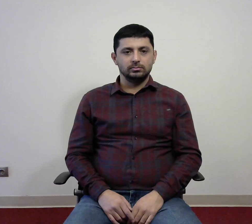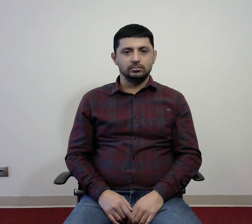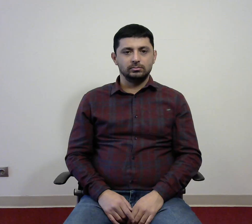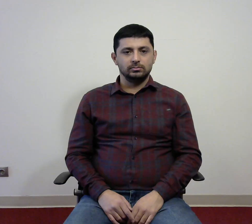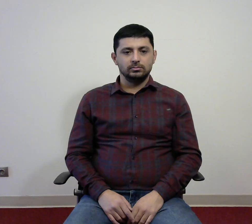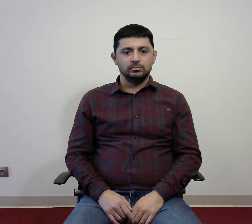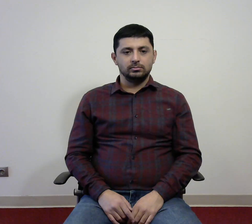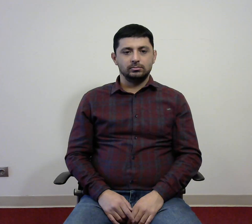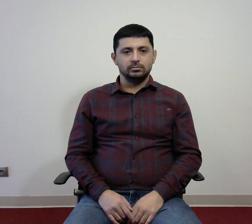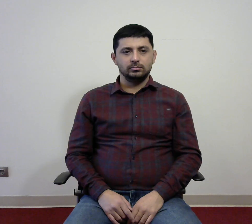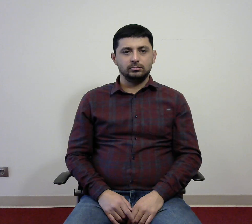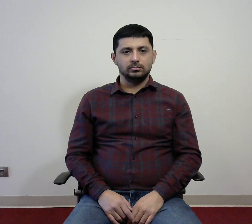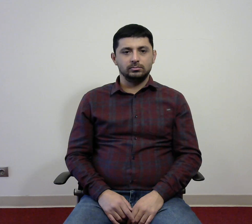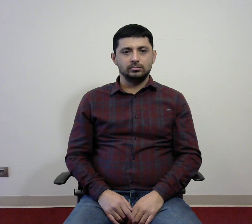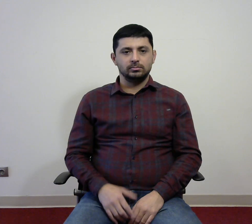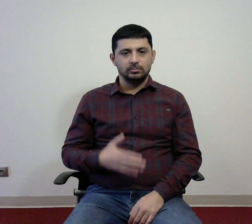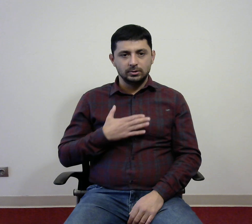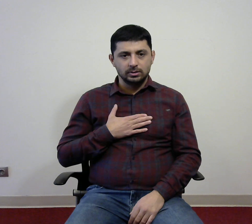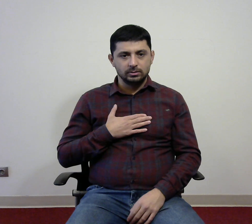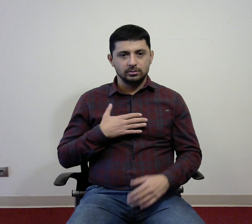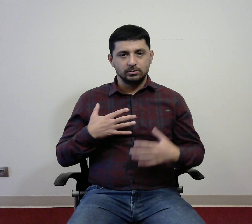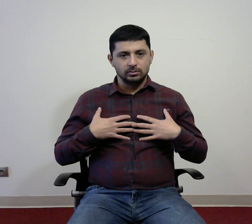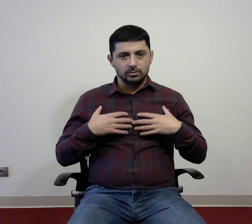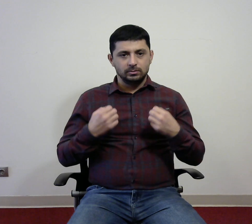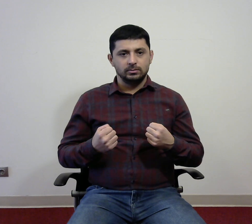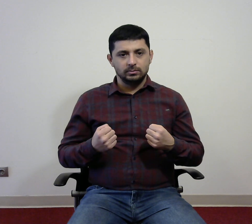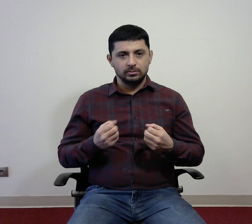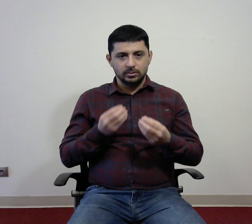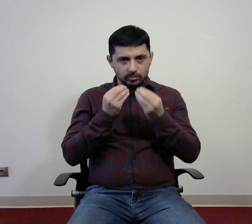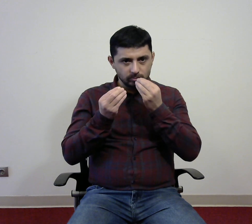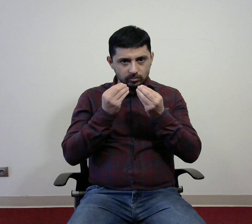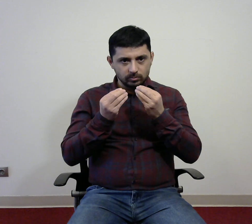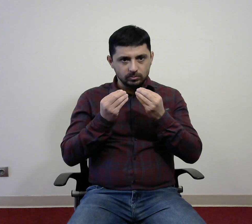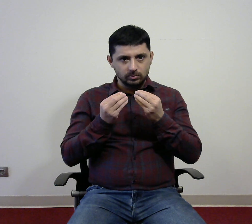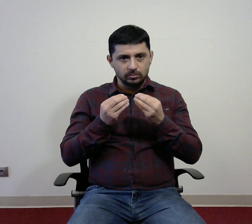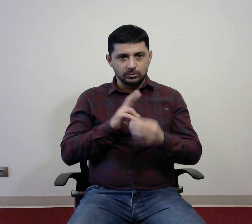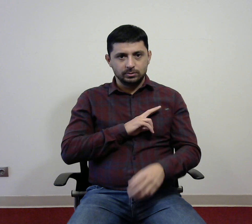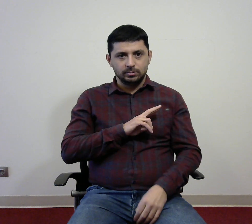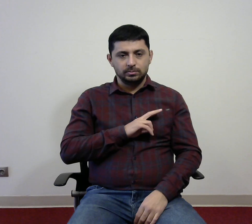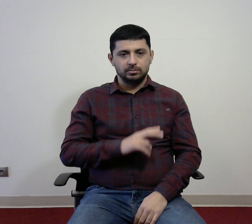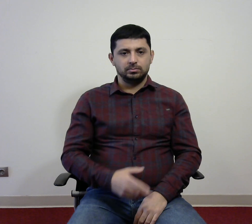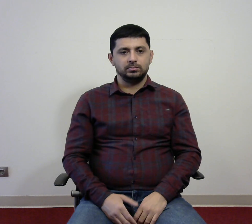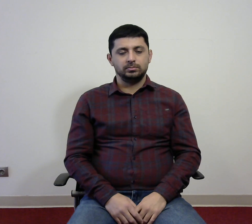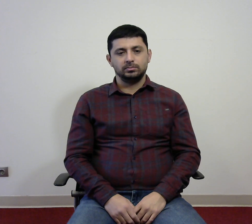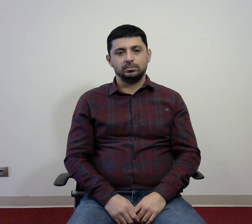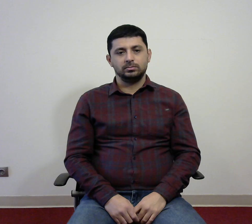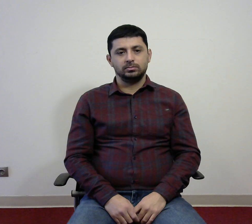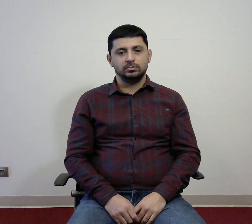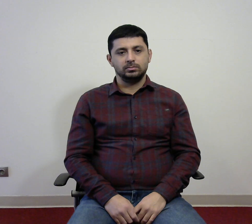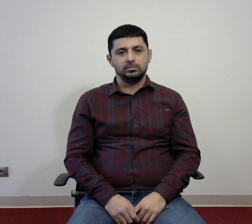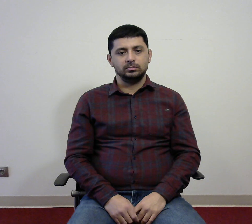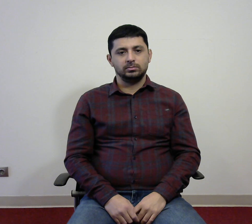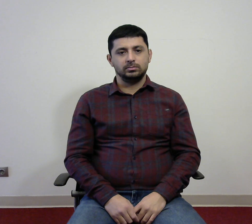Mən sağlam qidalanmağı sevirəm